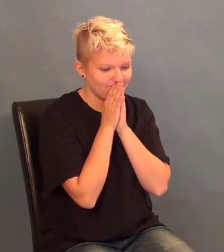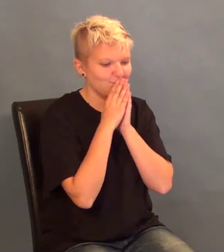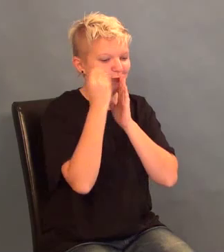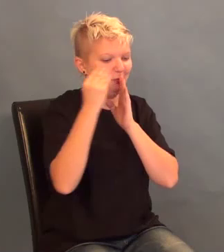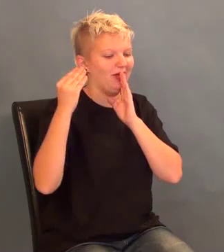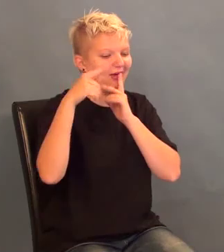Super.